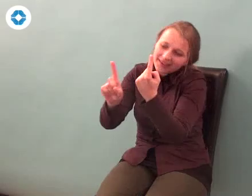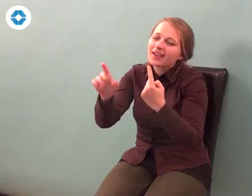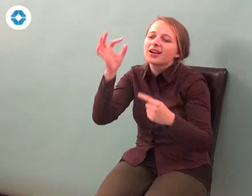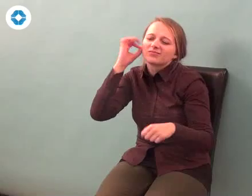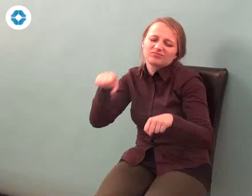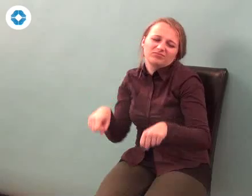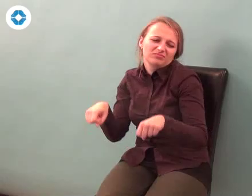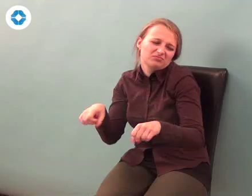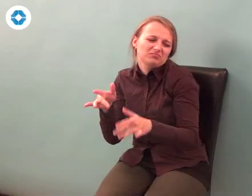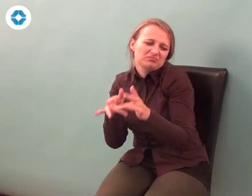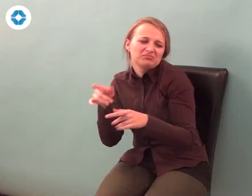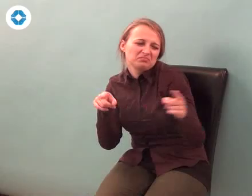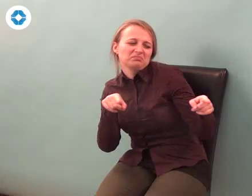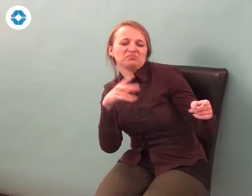Dziewczyna patrzy co chłopak wiezie.